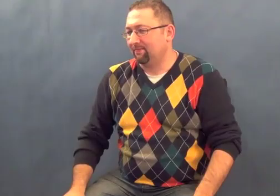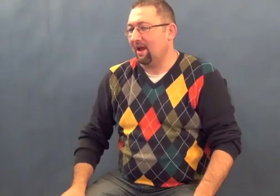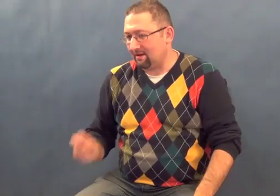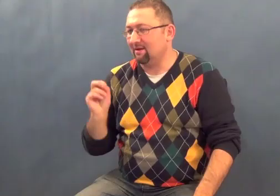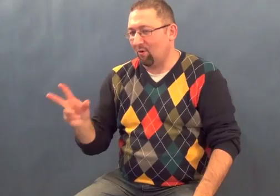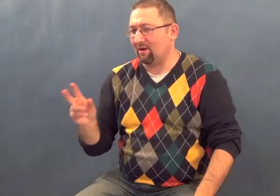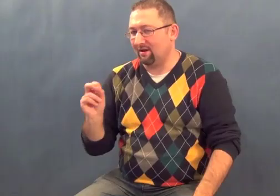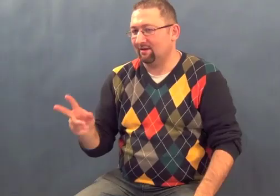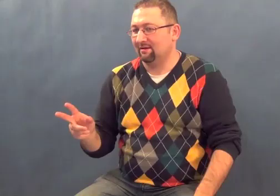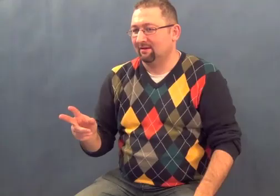Ok, ok.